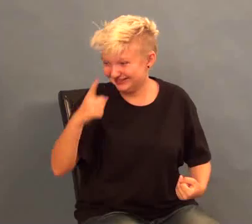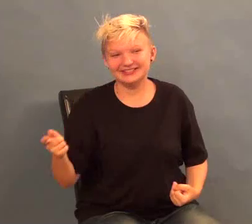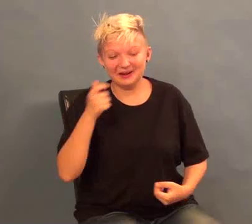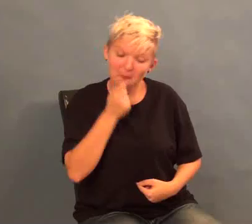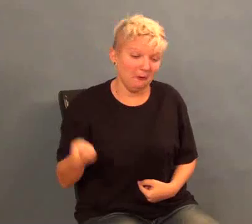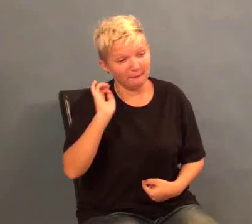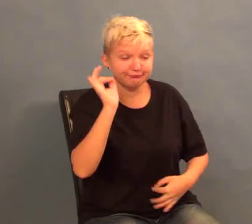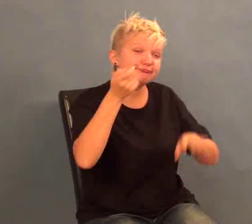A Charlie: dobrze, dobrze.